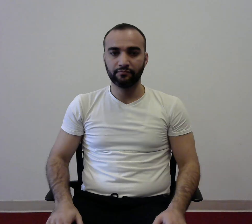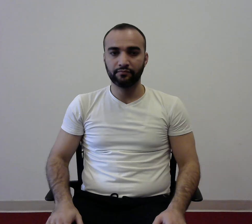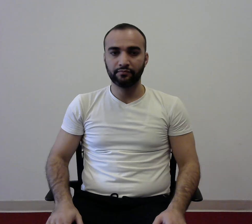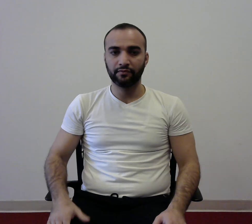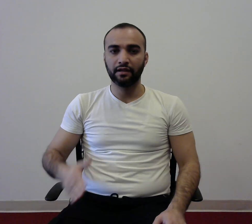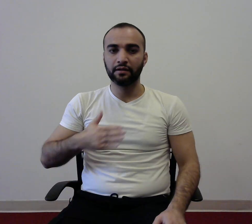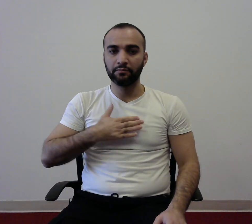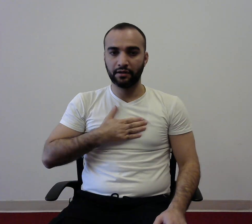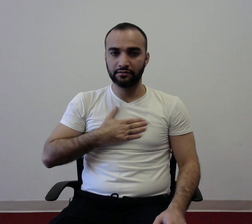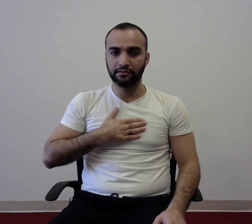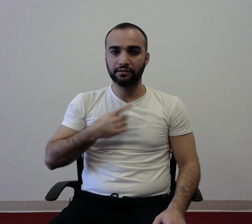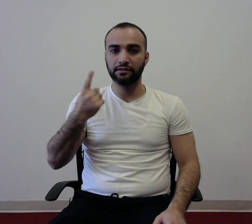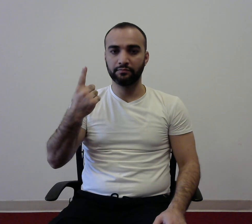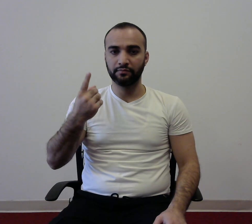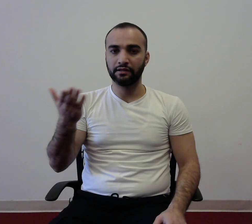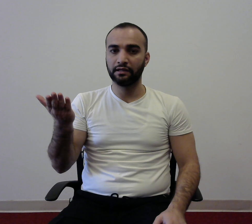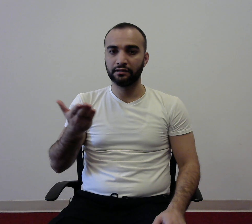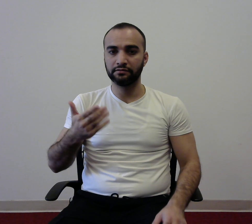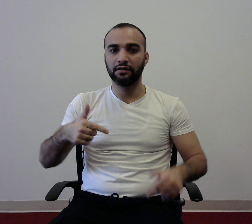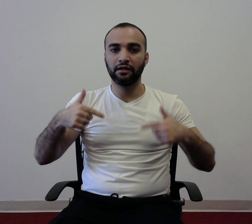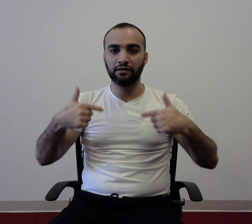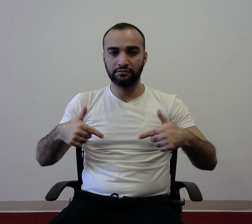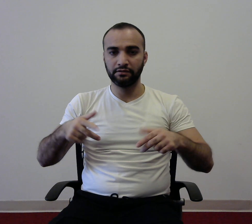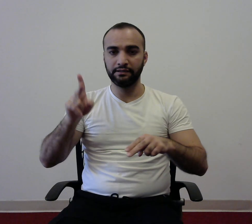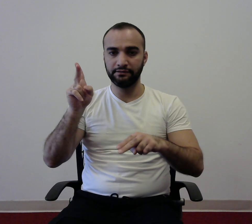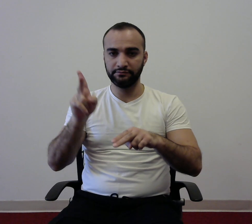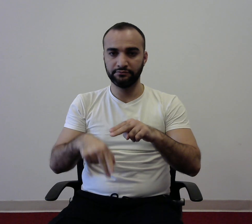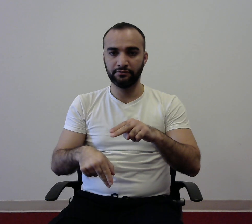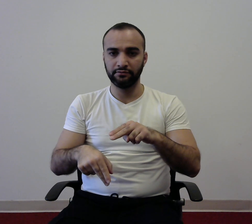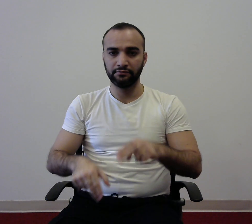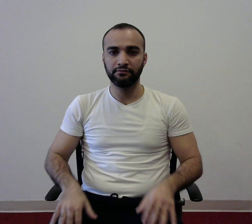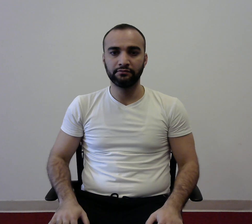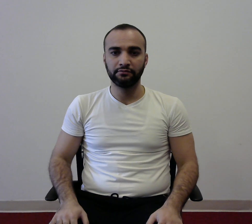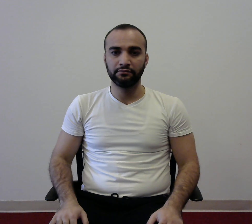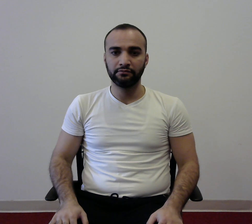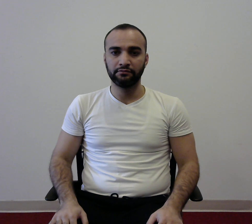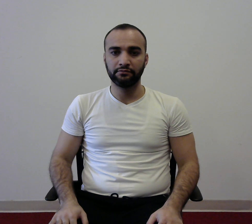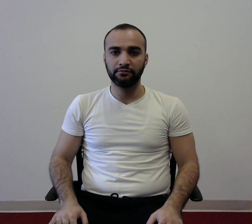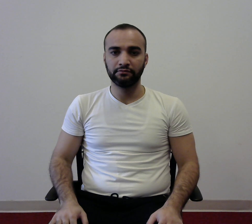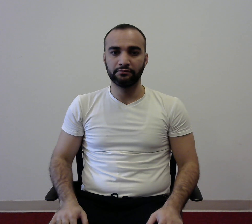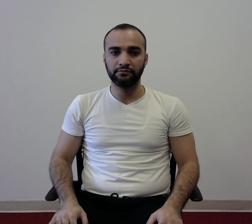Mən bir neçə imtahandan kəsildim